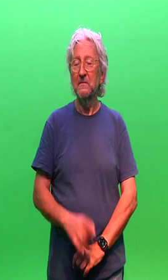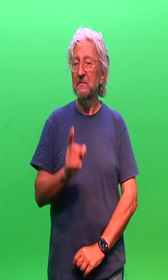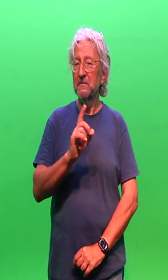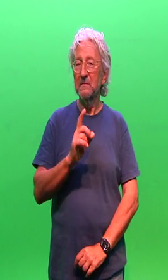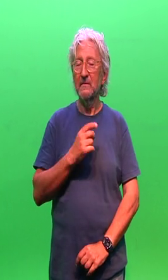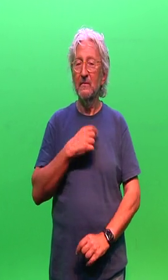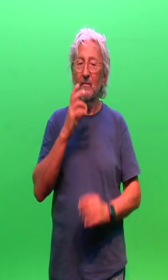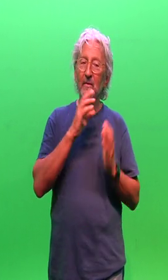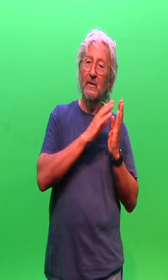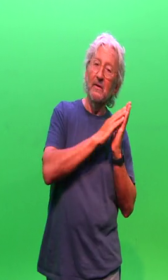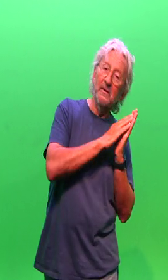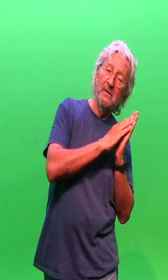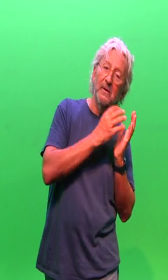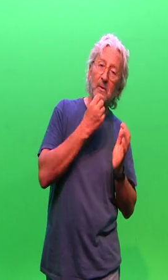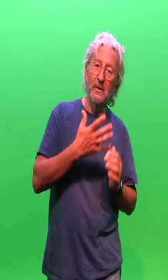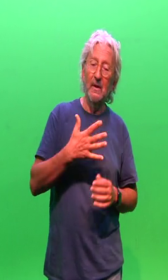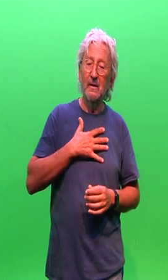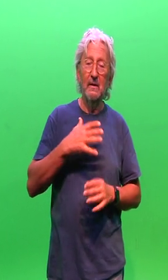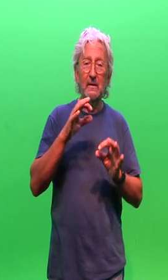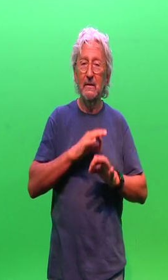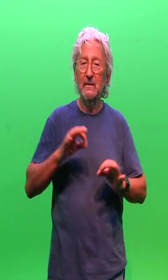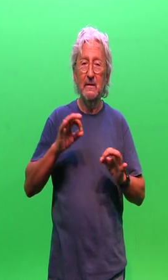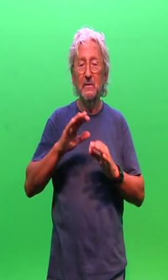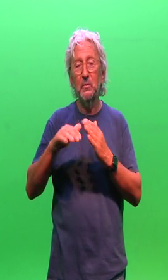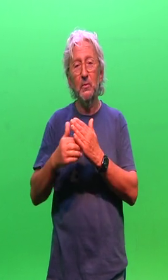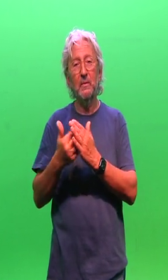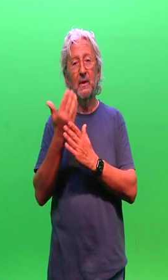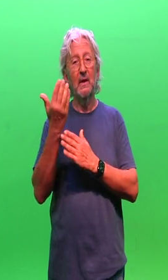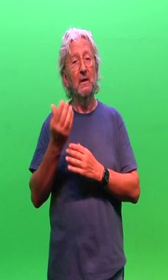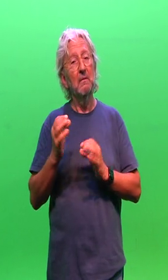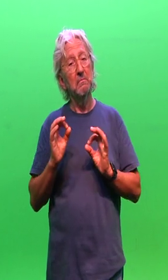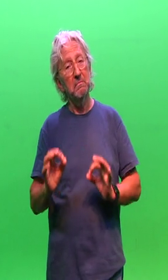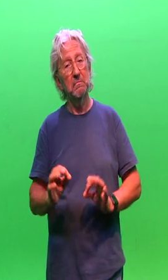No, dormo bé, no tinc tos ni res, dormo bé fins la matinada.